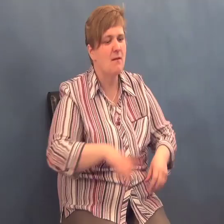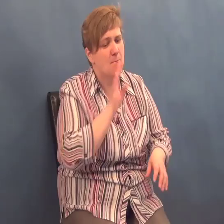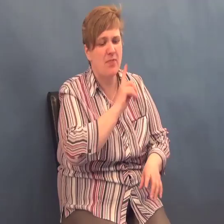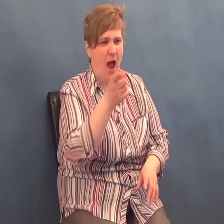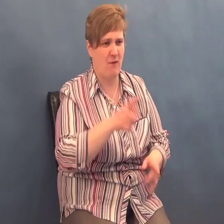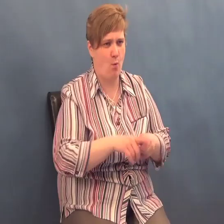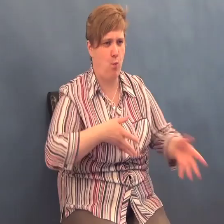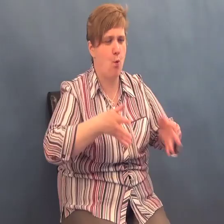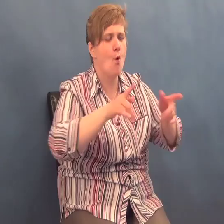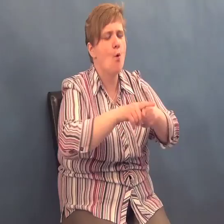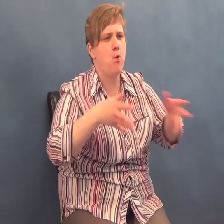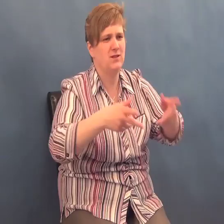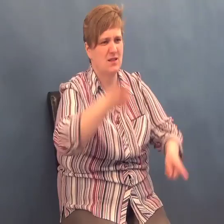Chyba na ulicy nie wolno chodzić w stroju bikini.